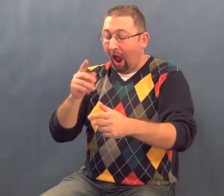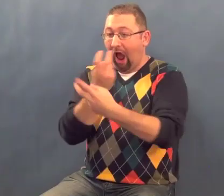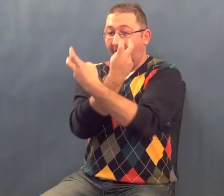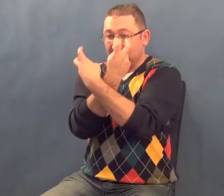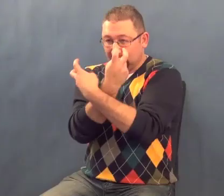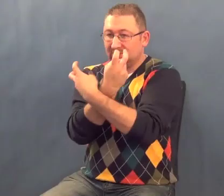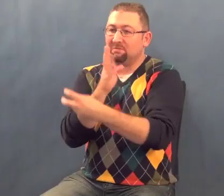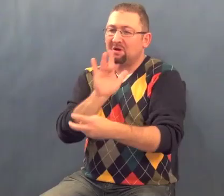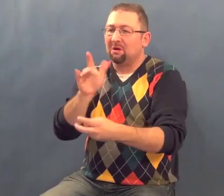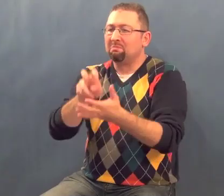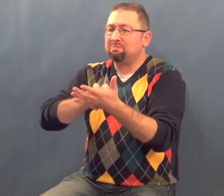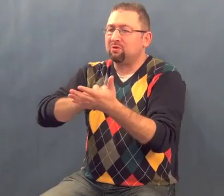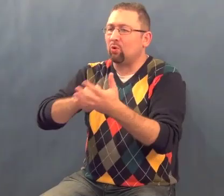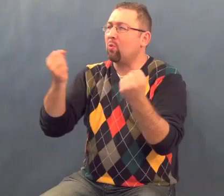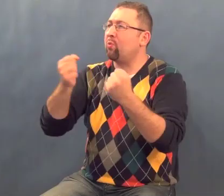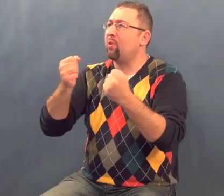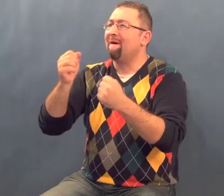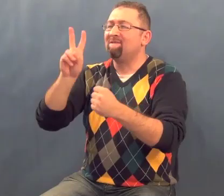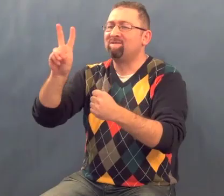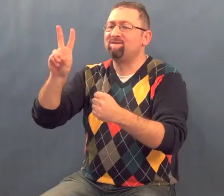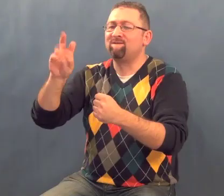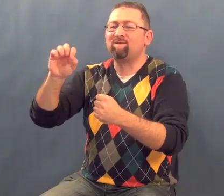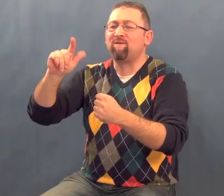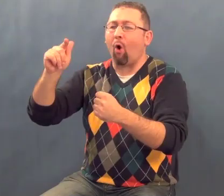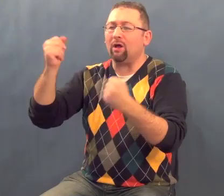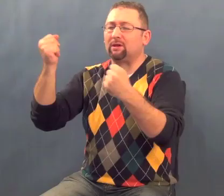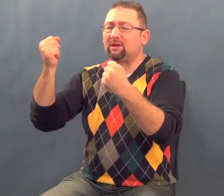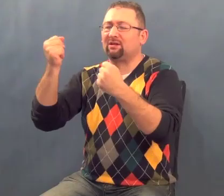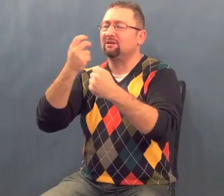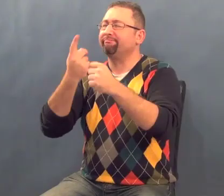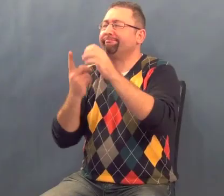A ten szkielet to chyba oznacza, że w prąd ma wysokie napięcie.